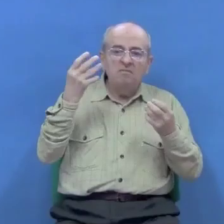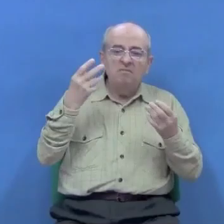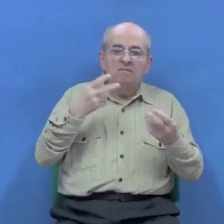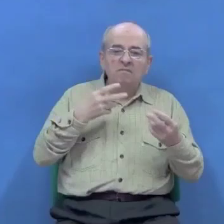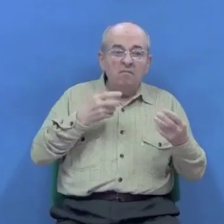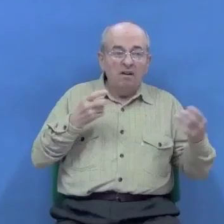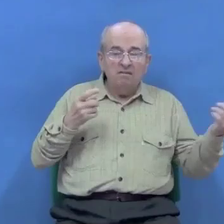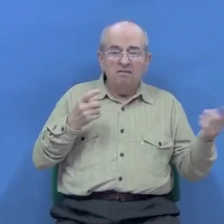Mrugające światło.